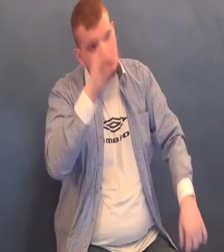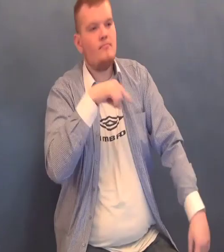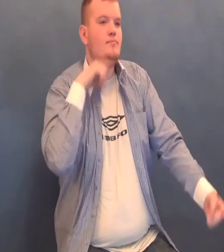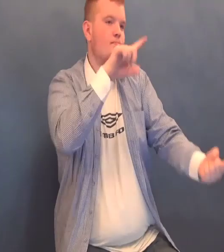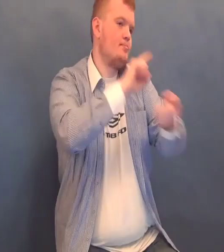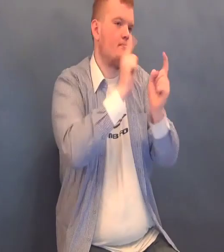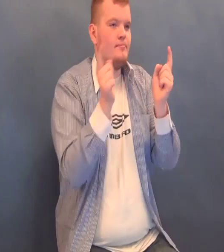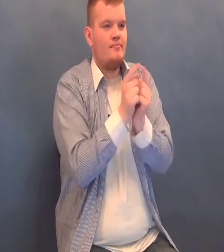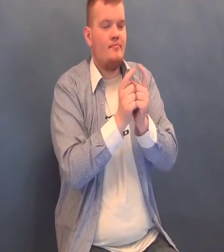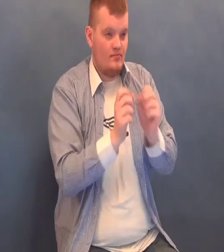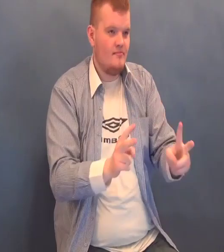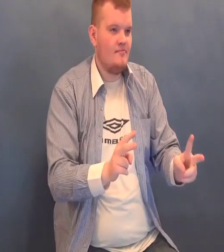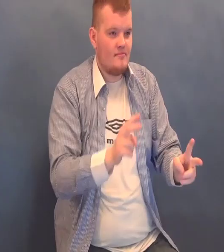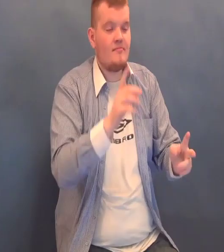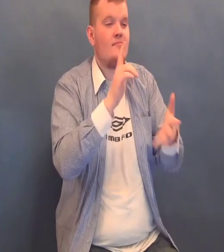Będę zmęczony, ale dobra, przyjdę, spotkamy się.